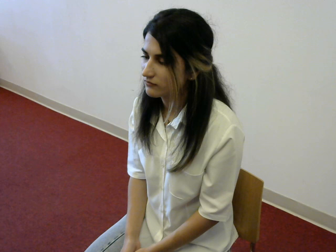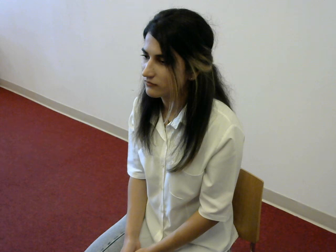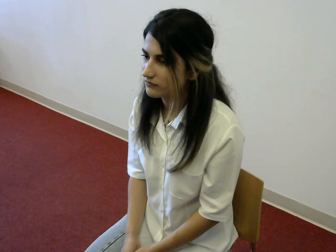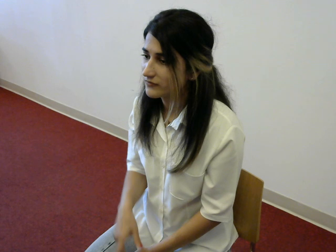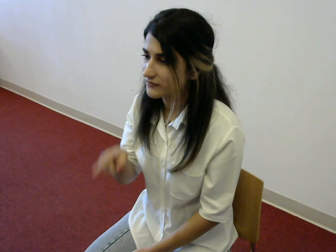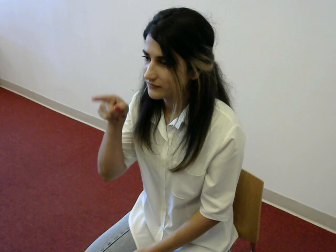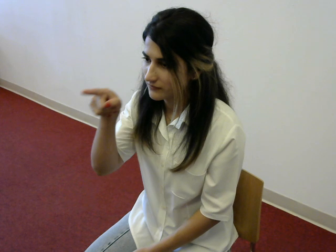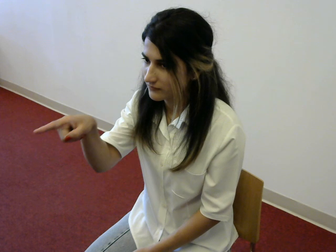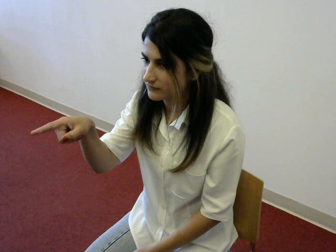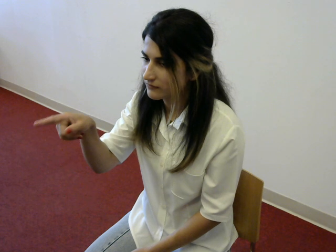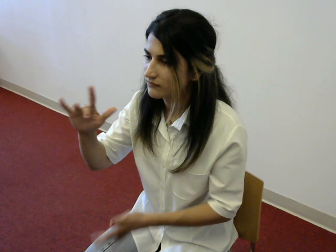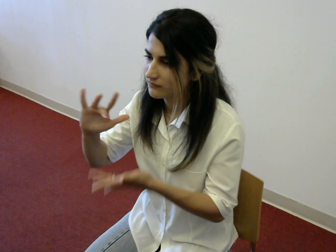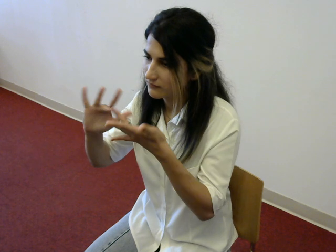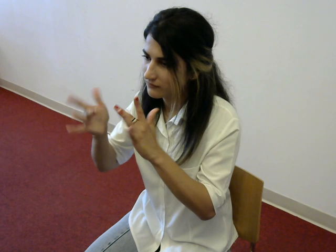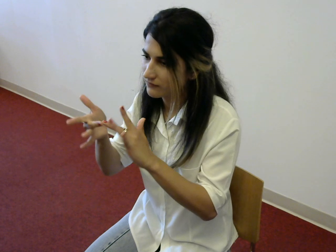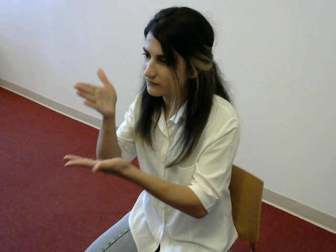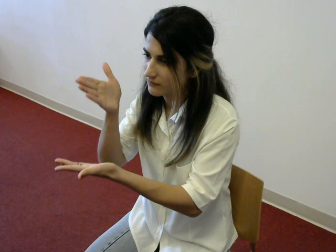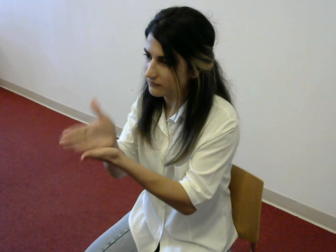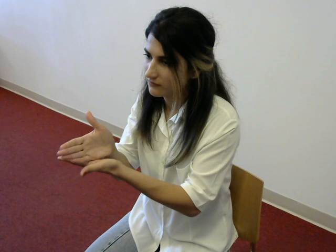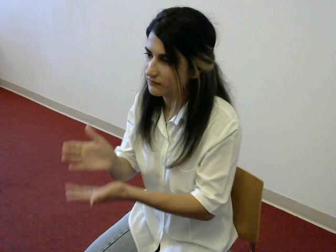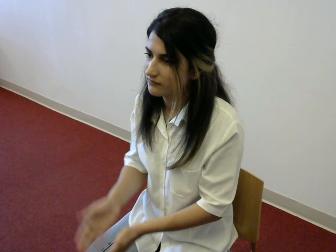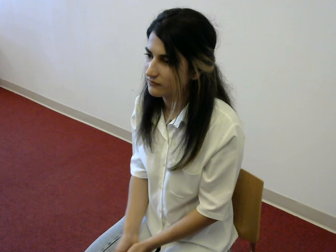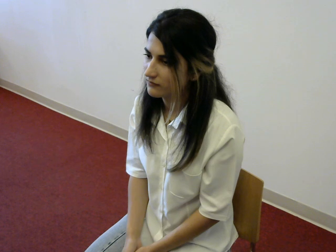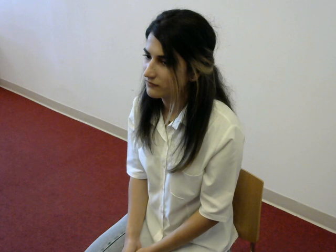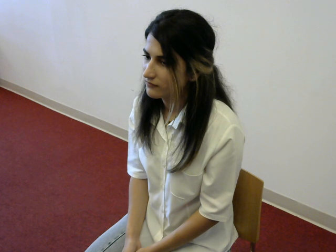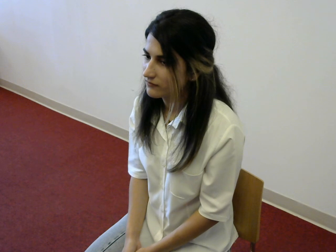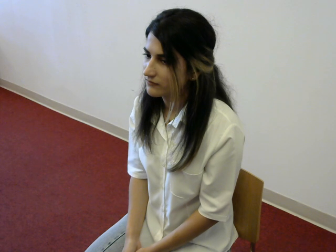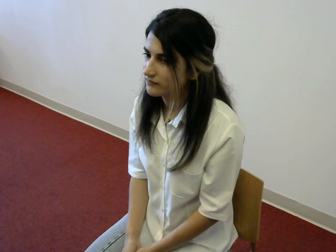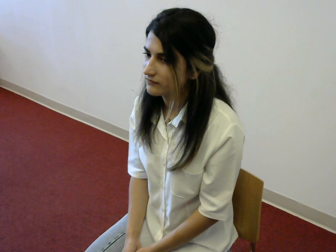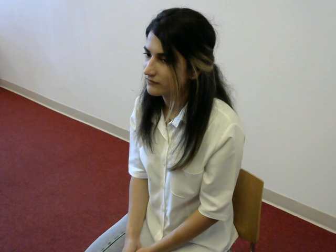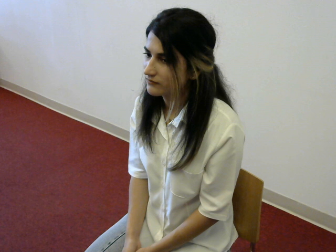Sizdə internet varmı?